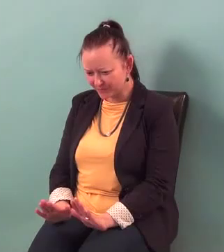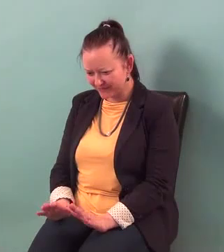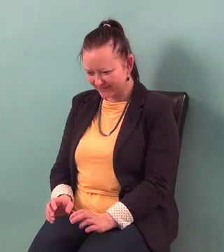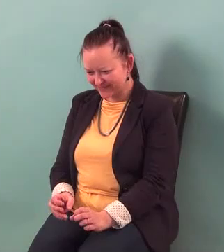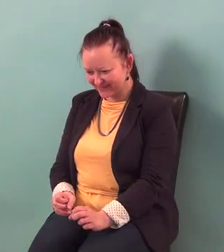Strzelić z łuku, dobrze.